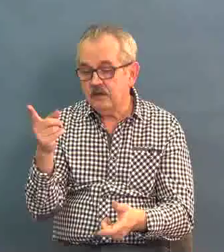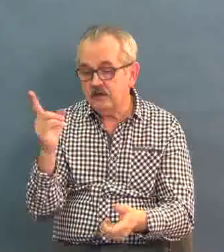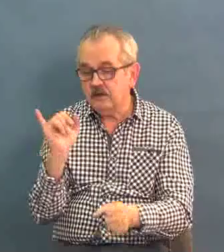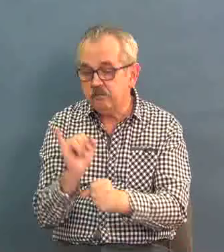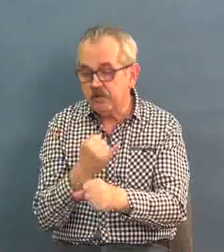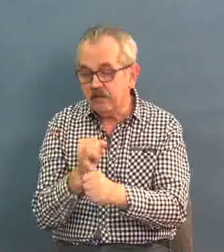Piątek.